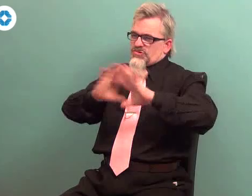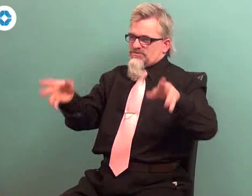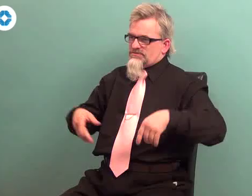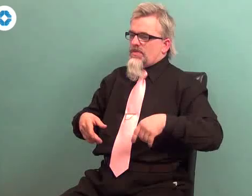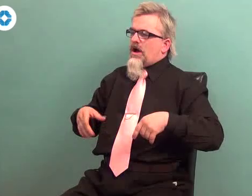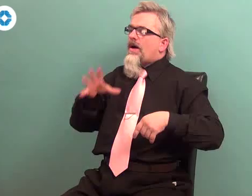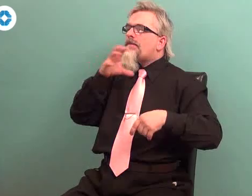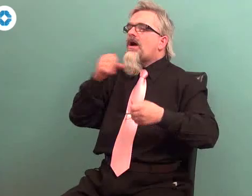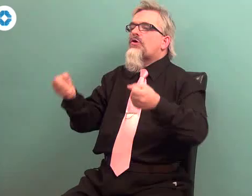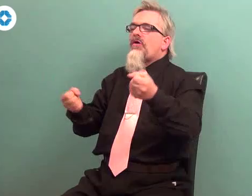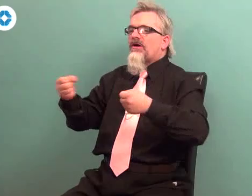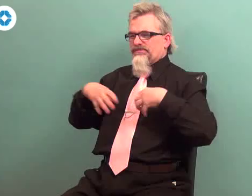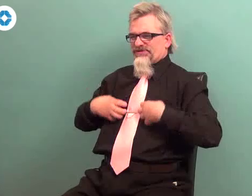Pan kierowca był zmęczony.